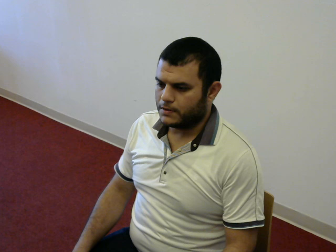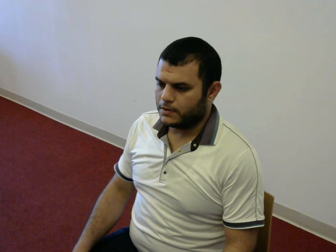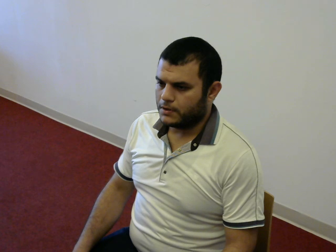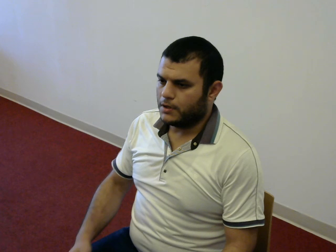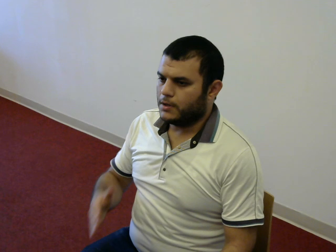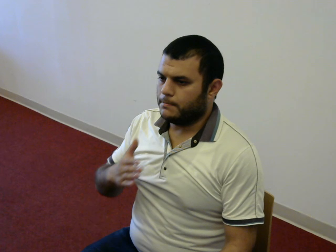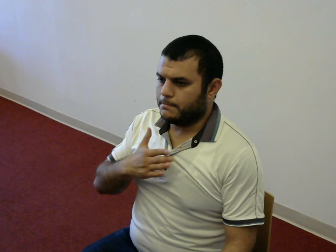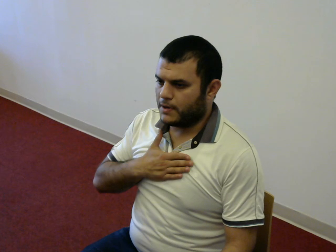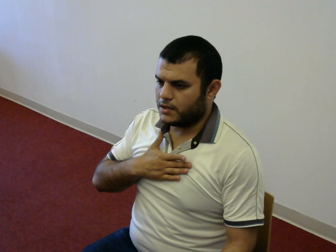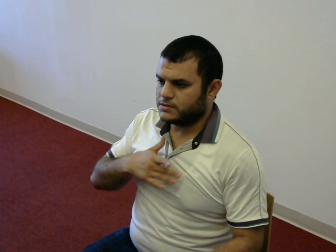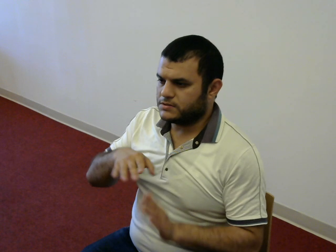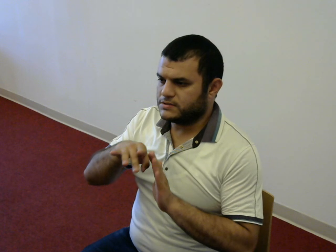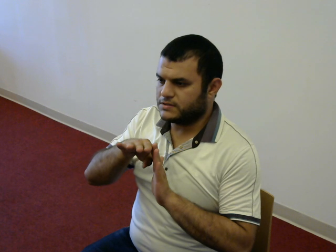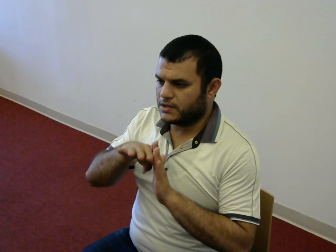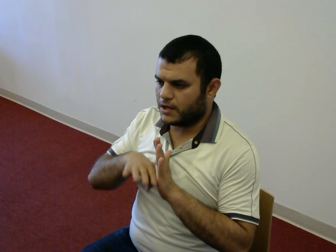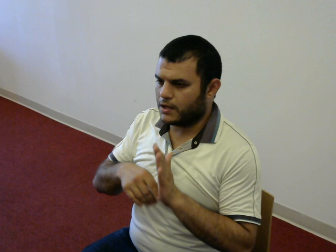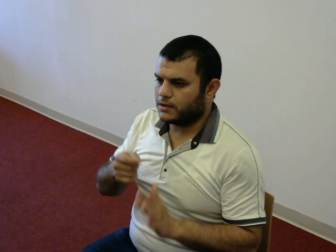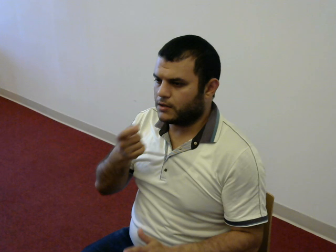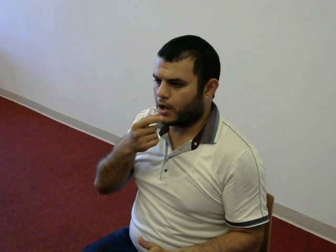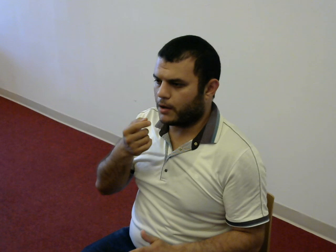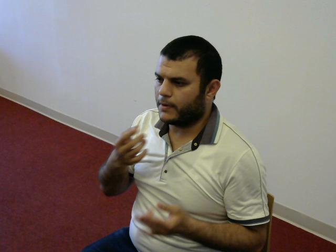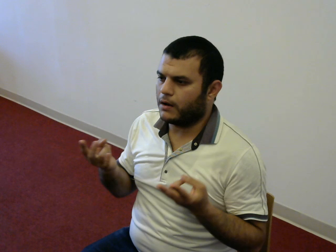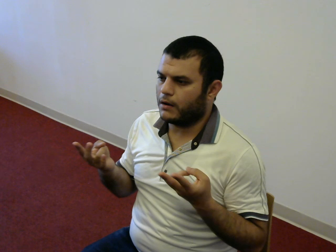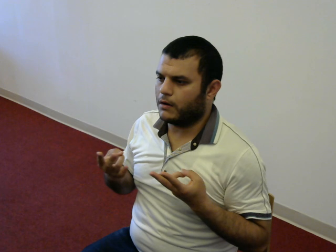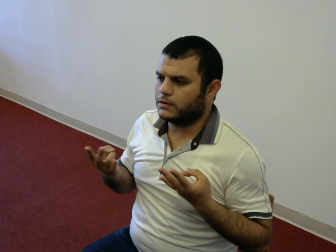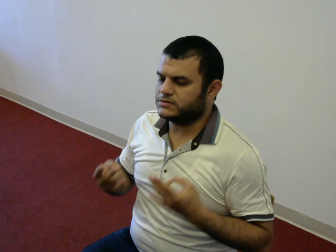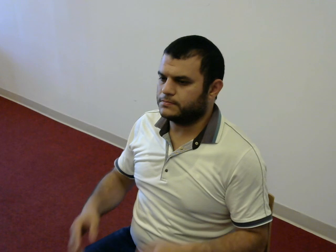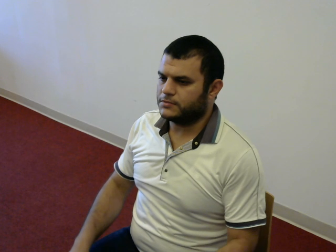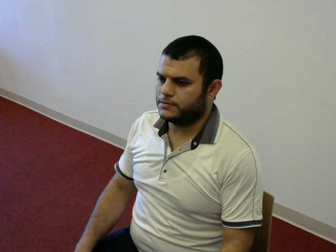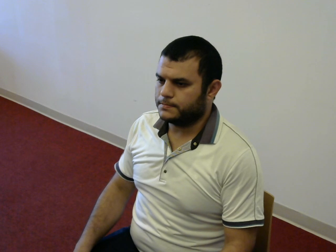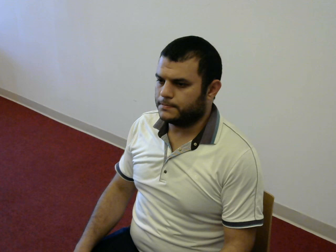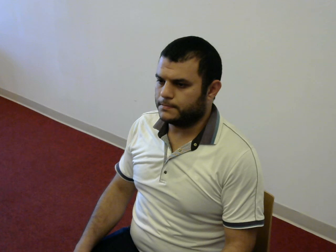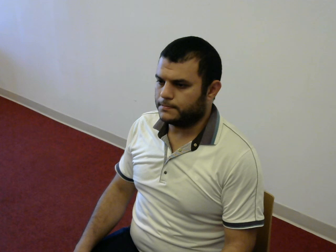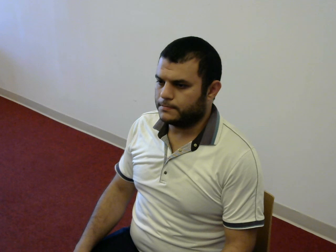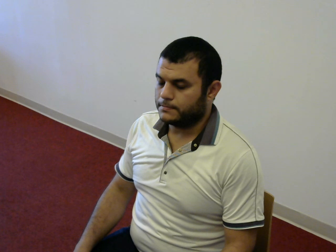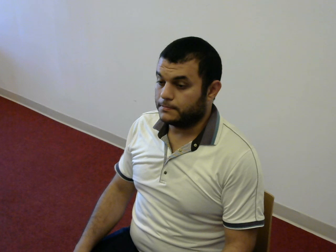Mənə siyahıdakı dərmanlar lazımdır